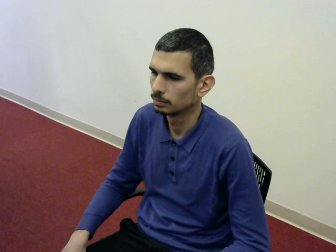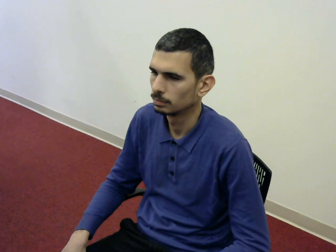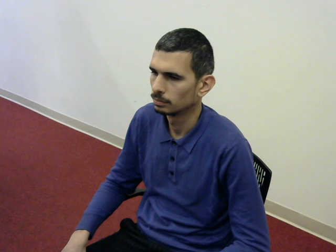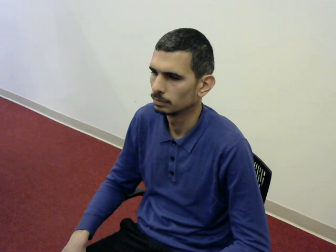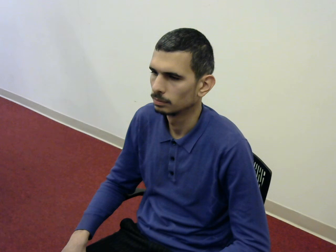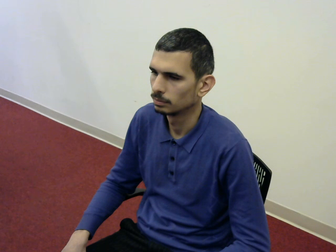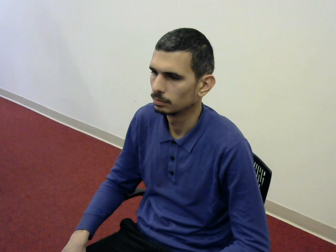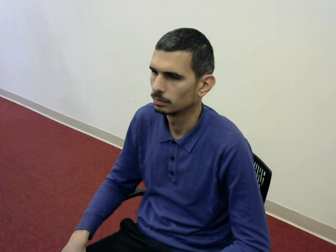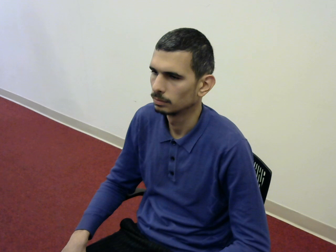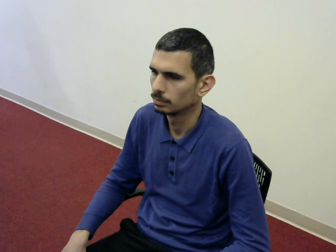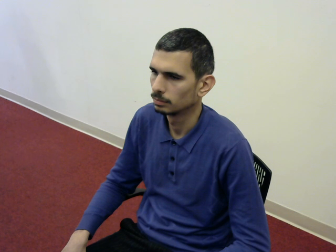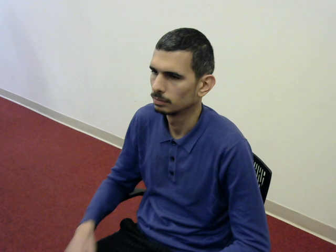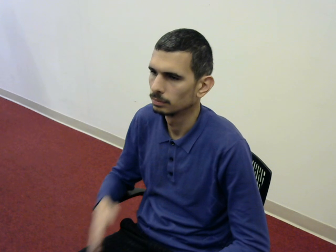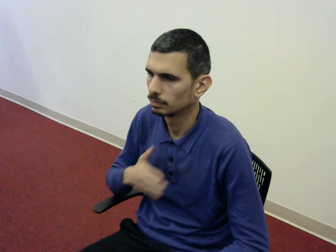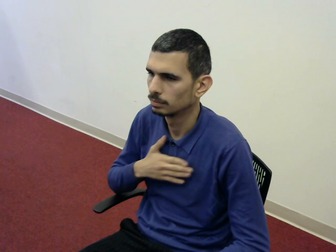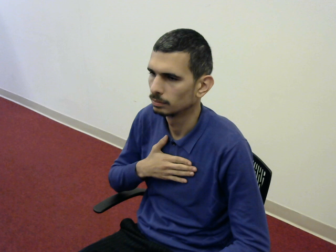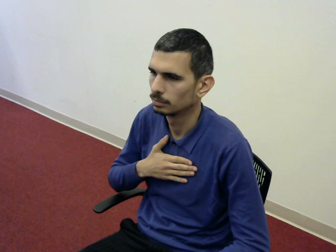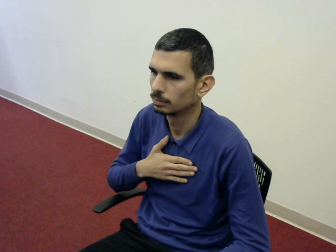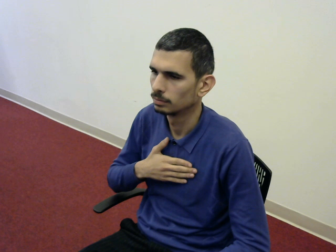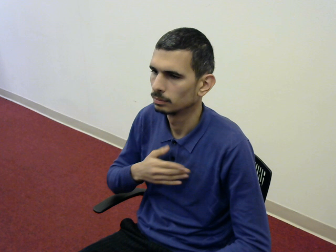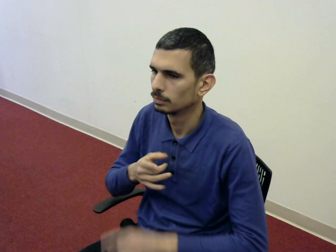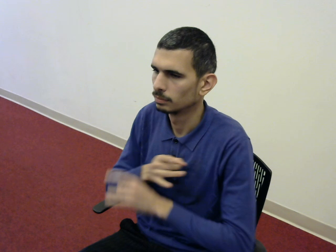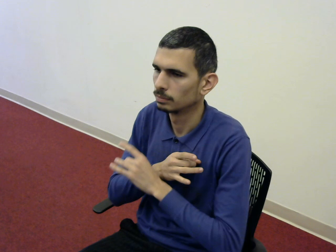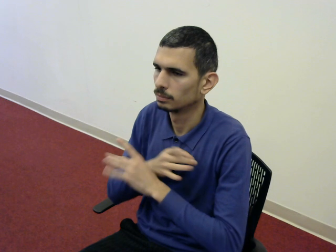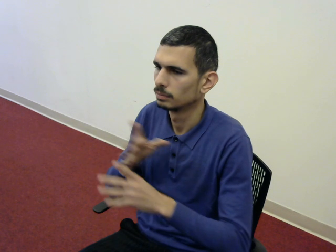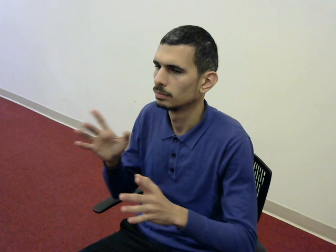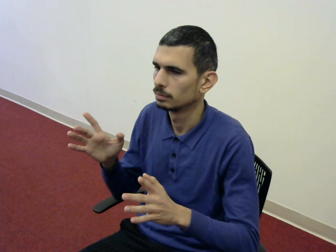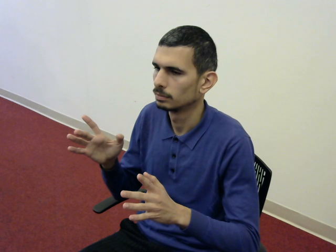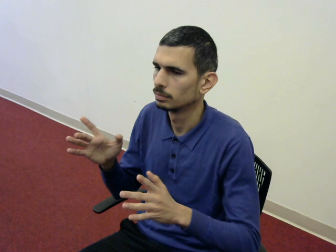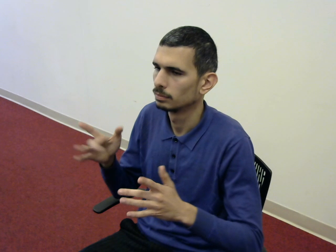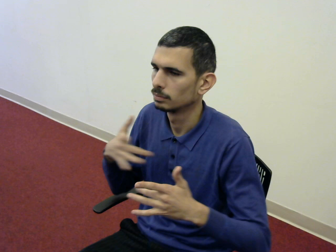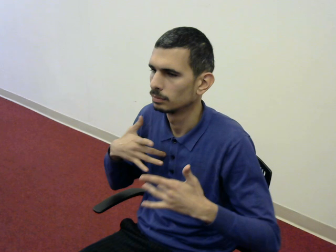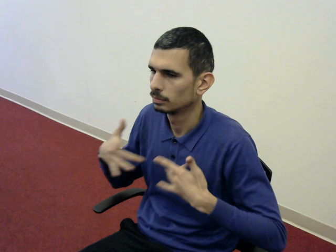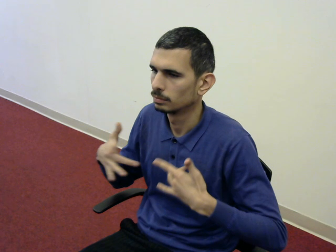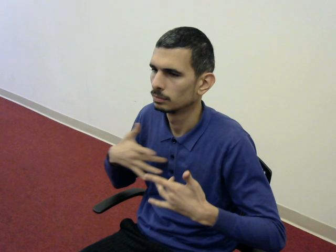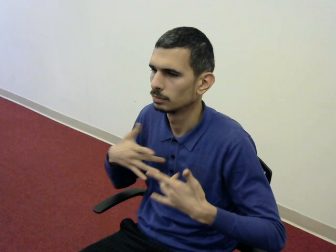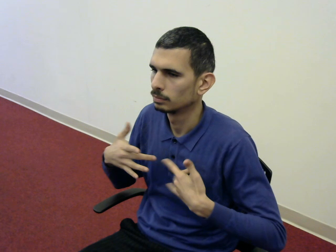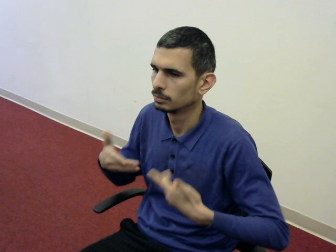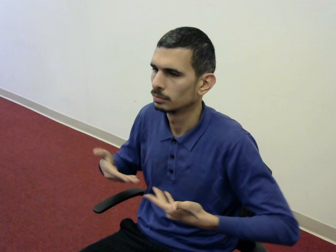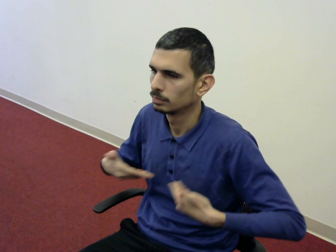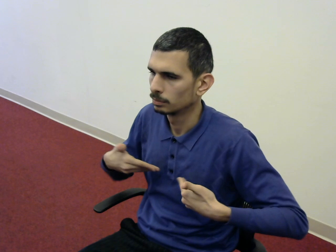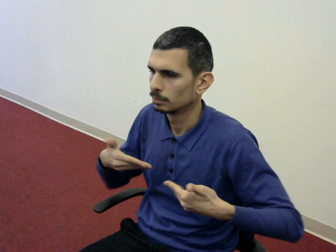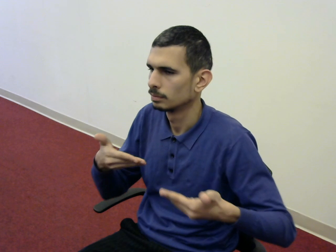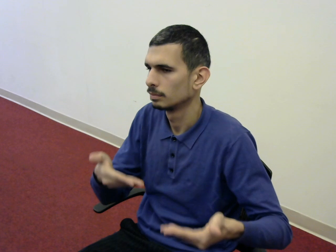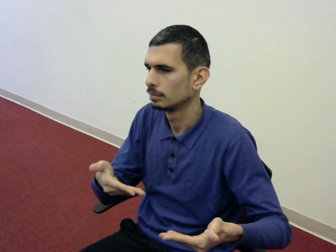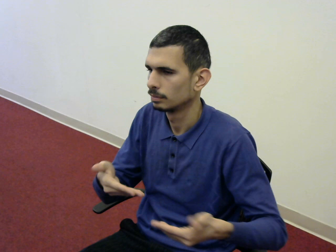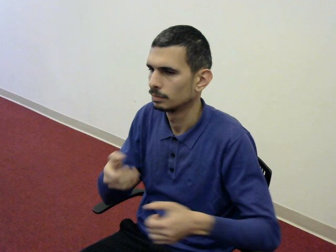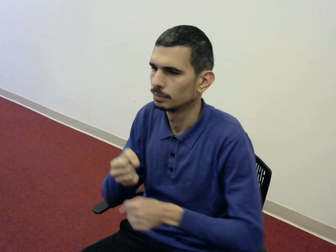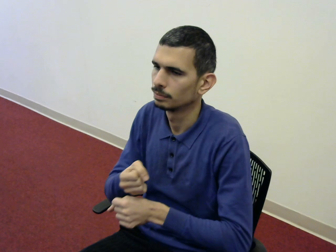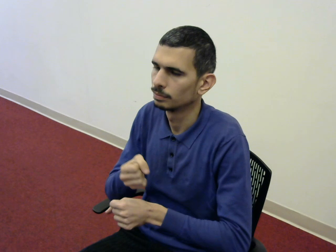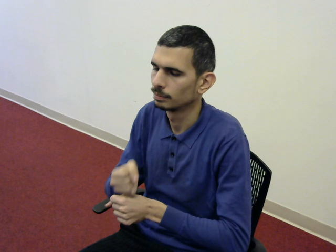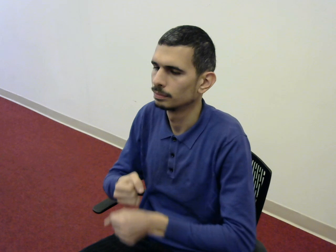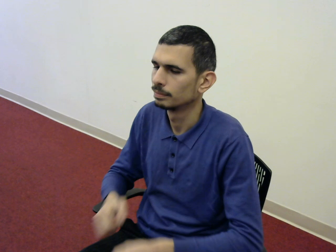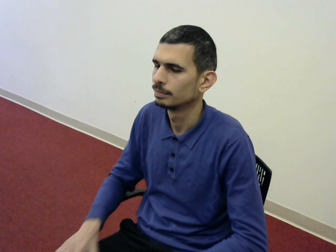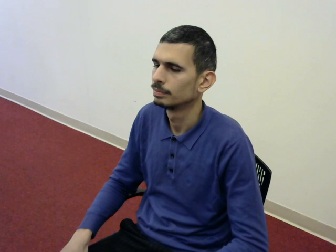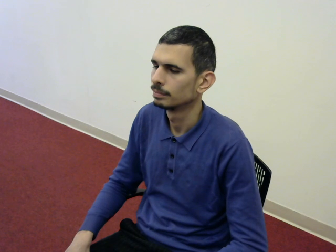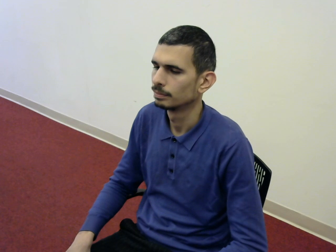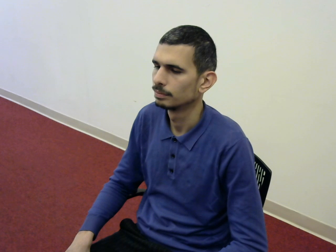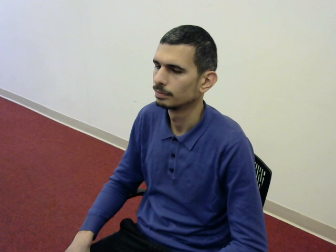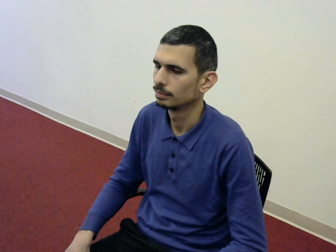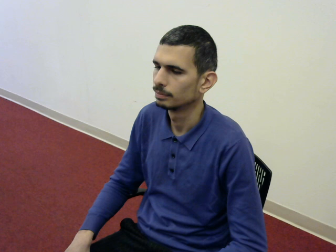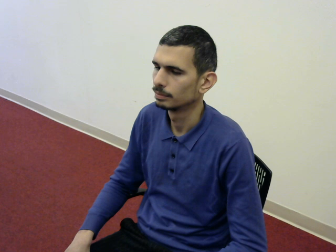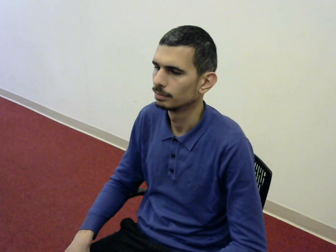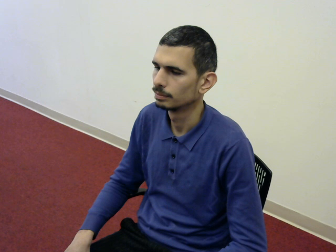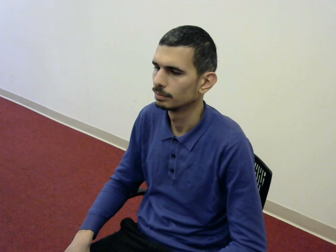Məni bayram tədbirinə dəvət ediblər